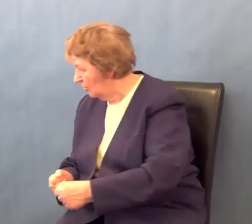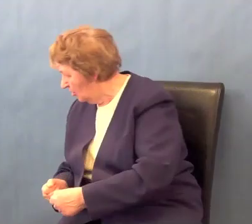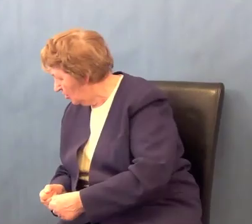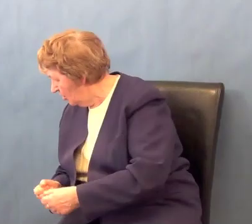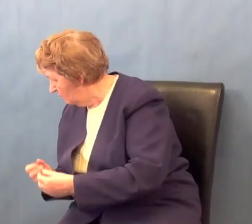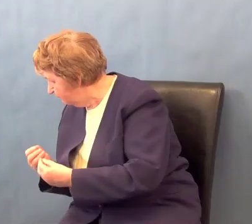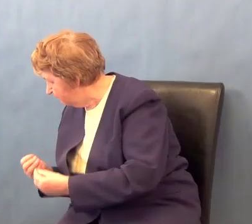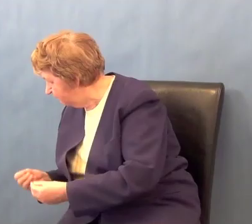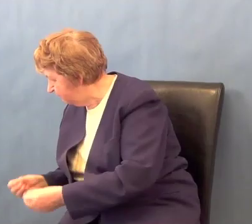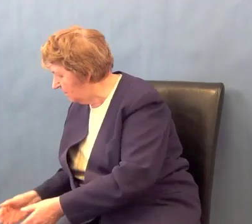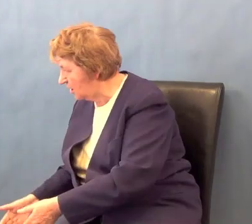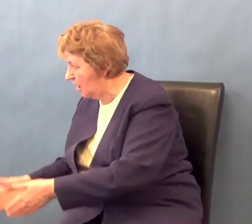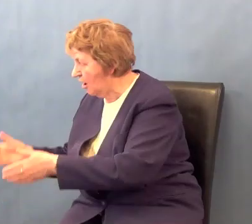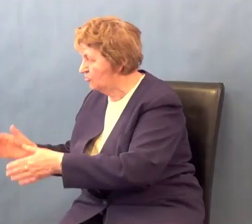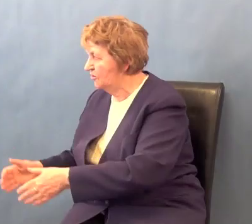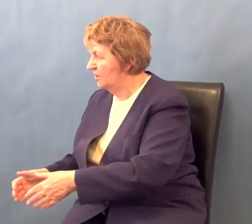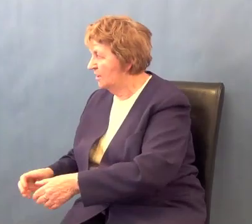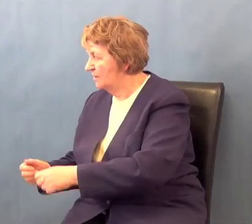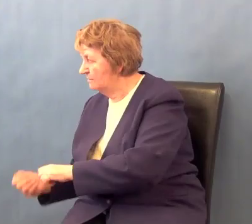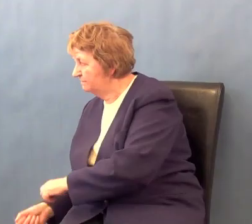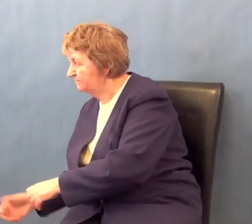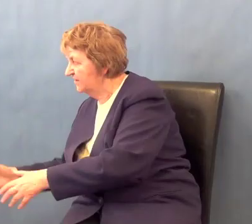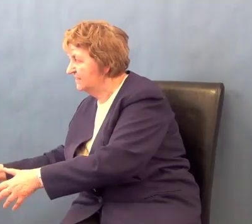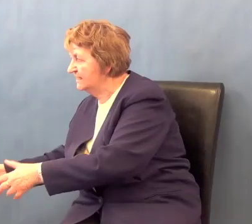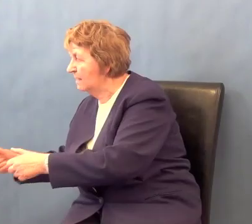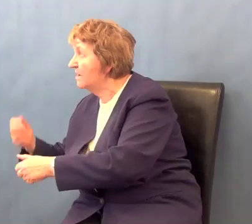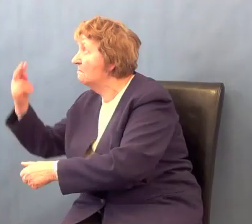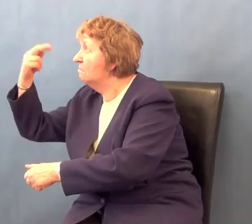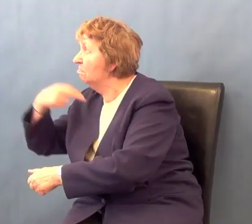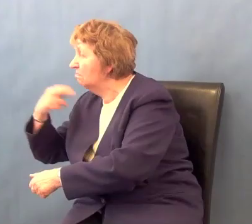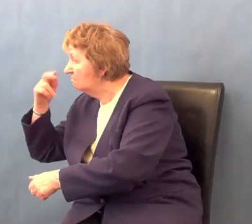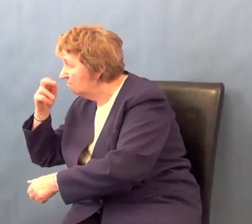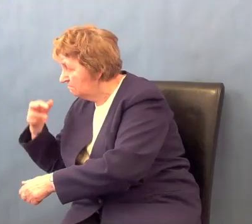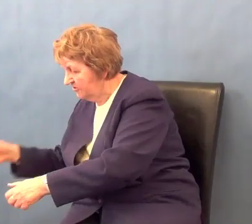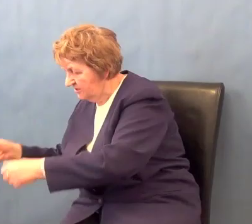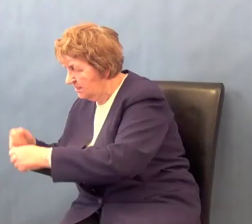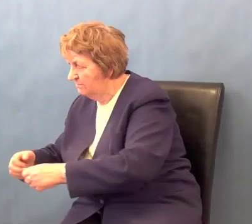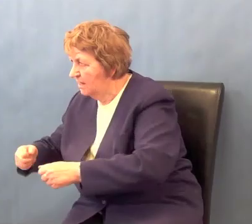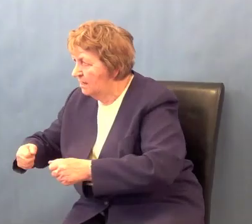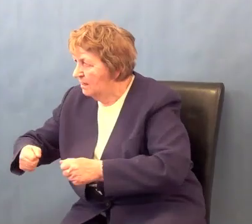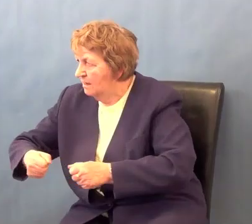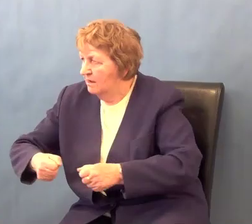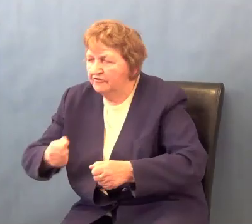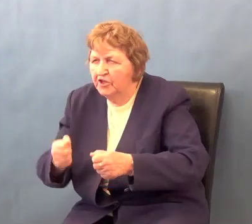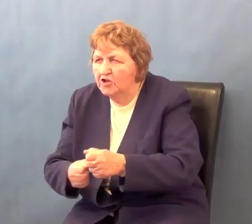Zobaczył wspaniały koszyk, i pod nieuwagę osoby na drzewie, zabrał go i odjechał.